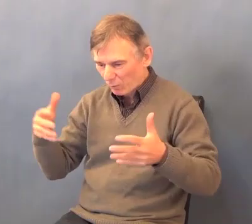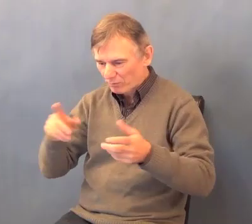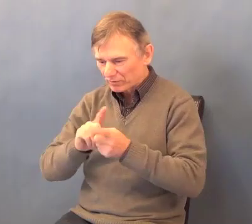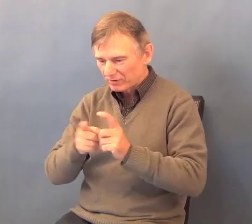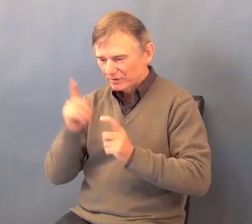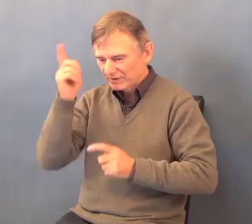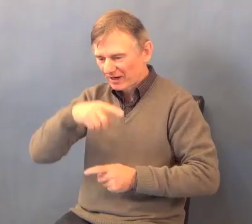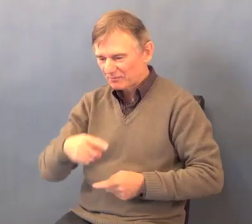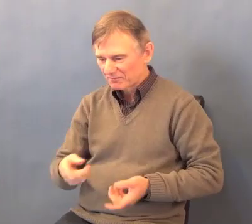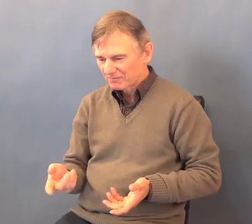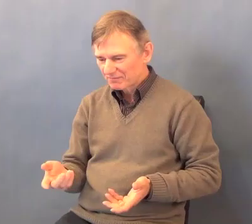Możemy się w klubie się spotkać.